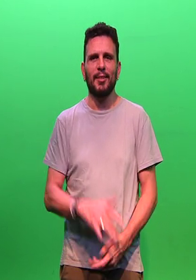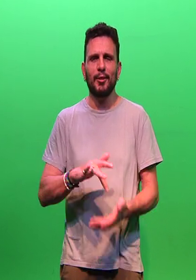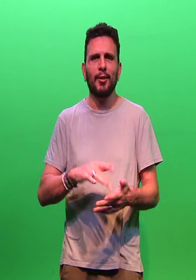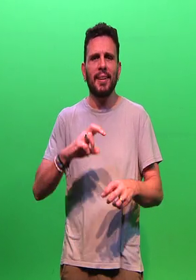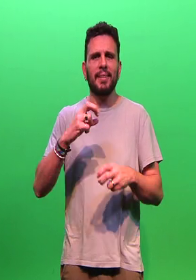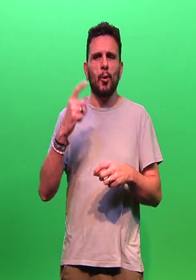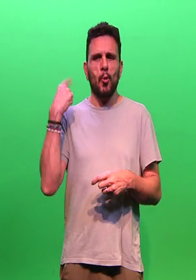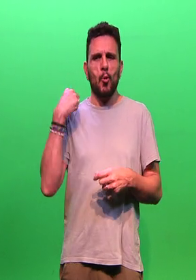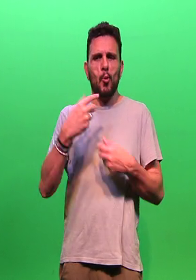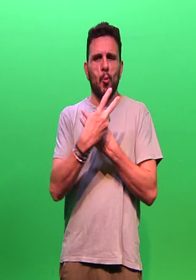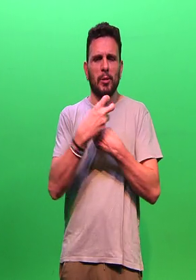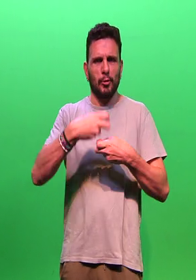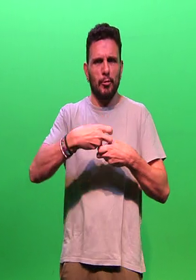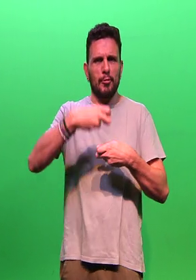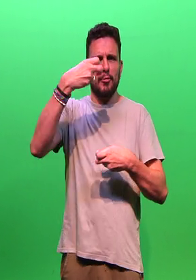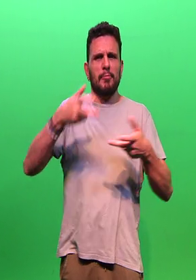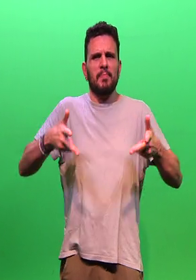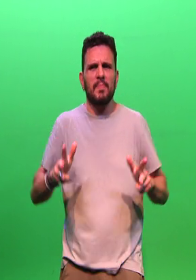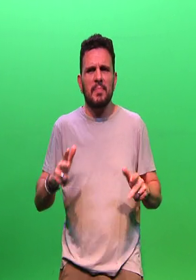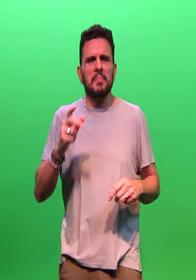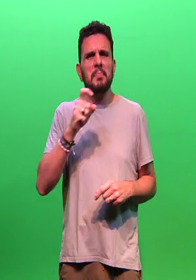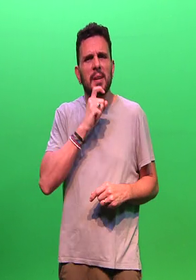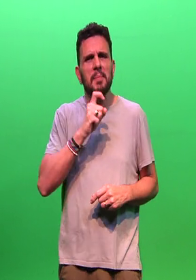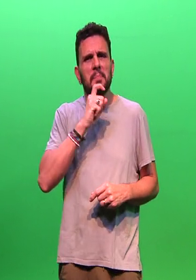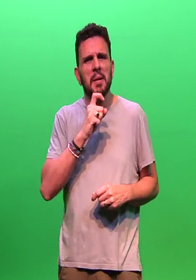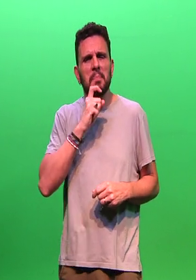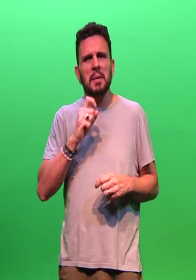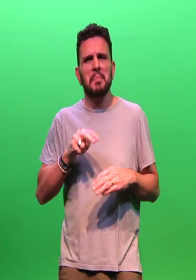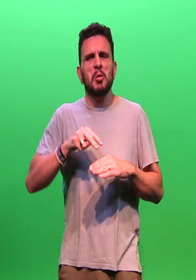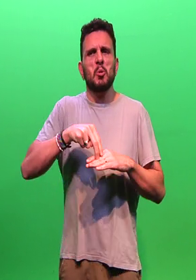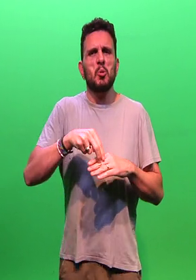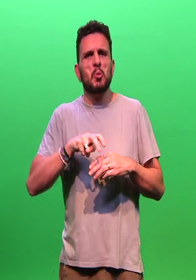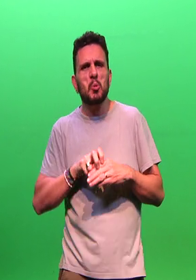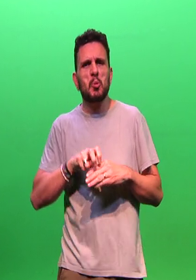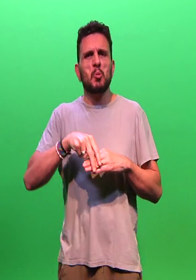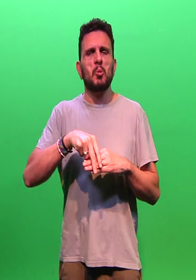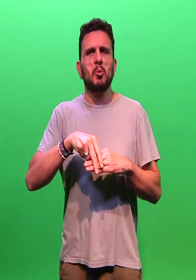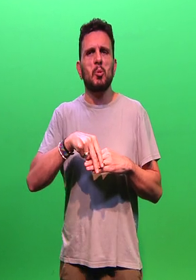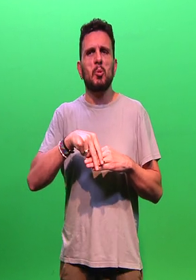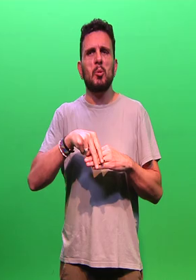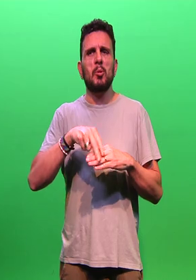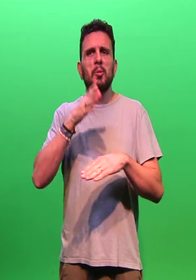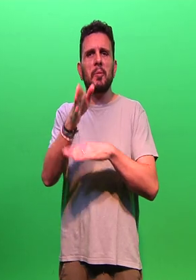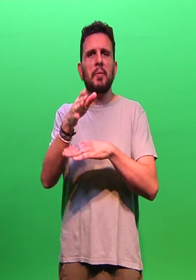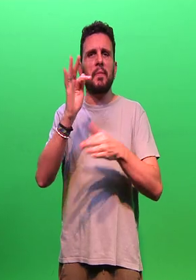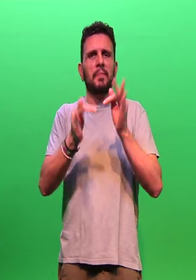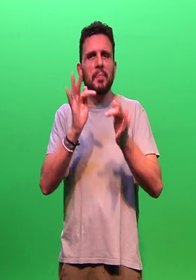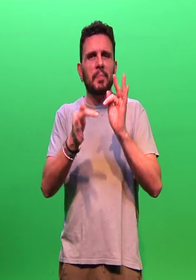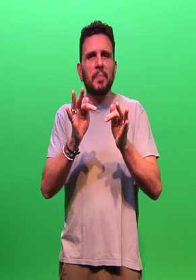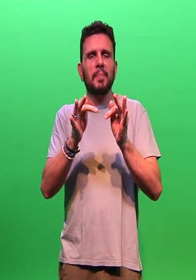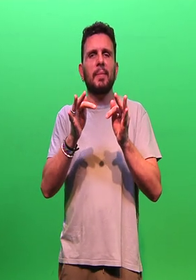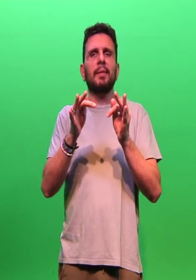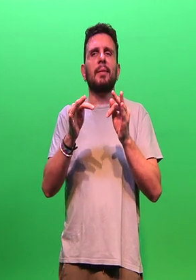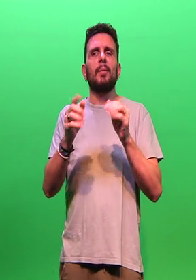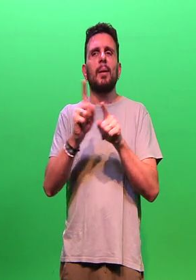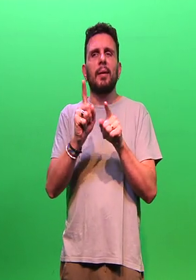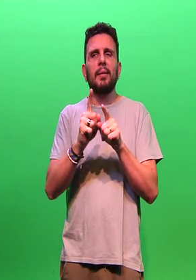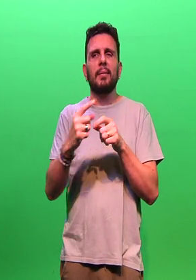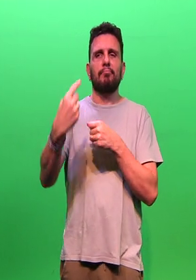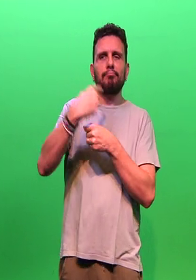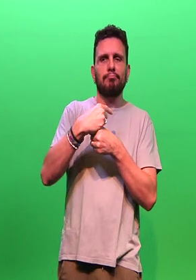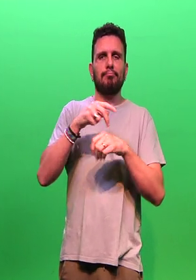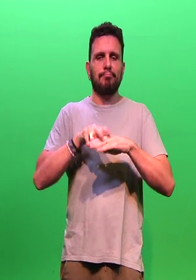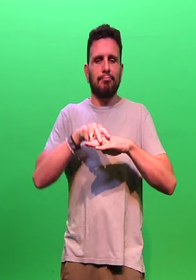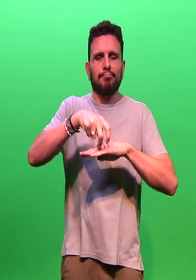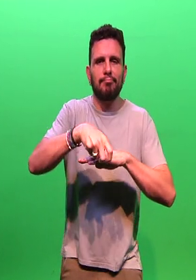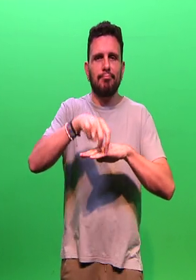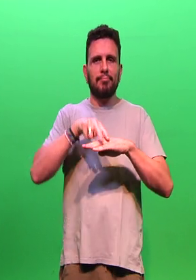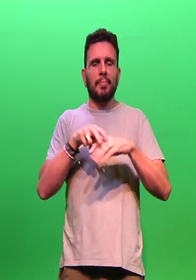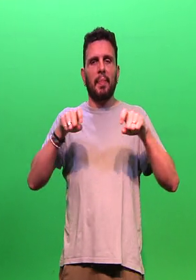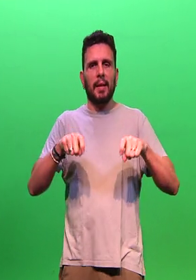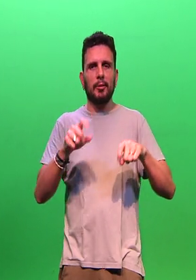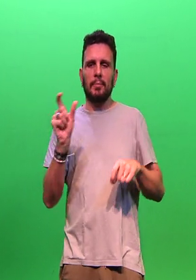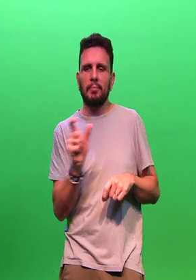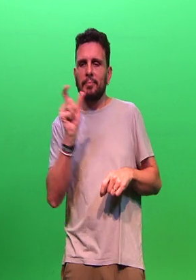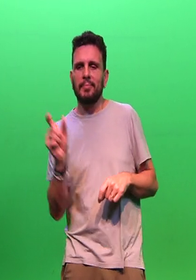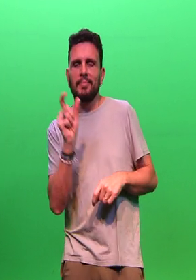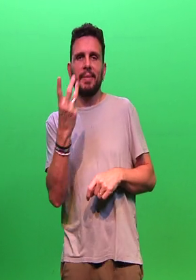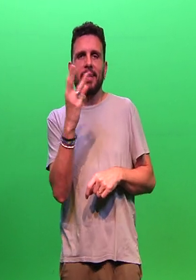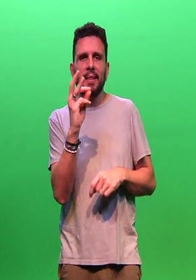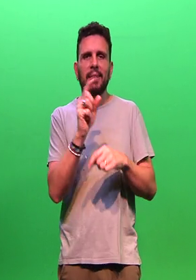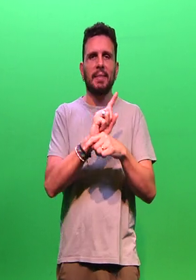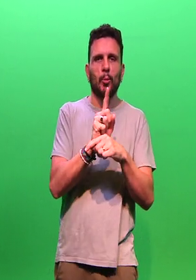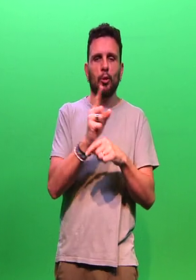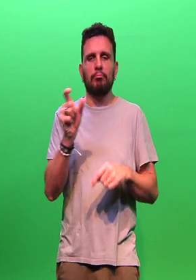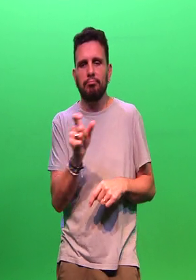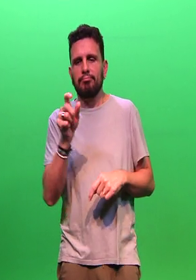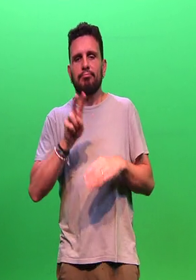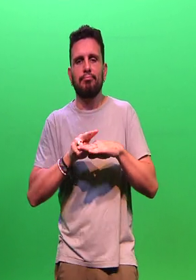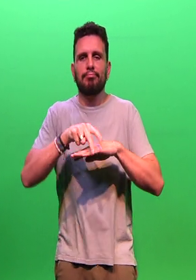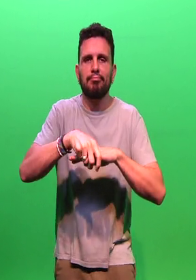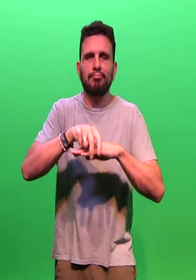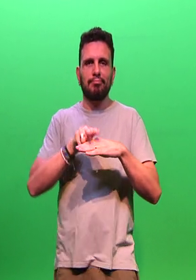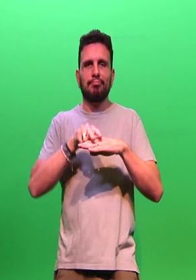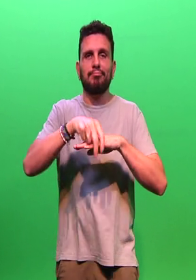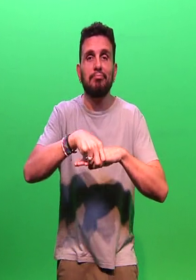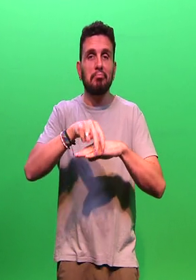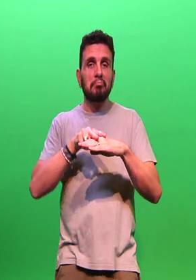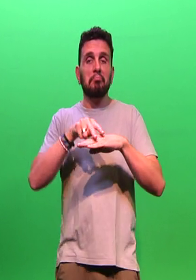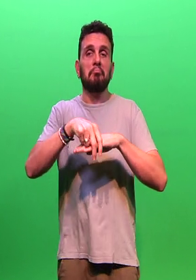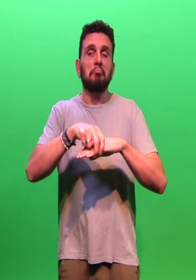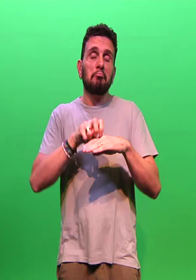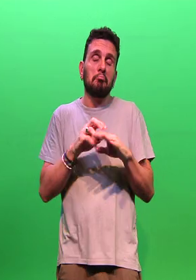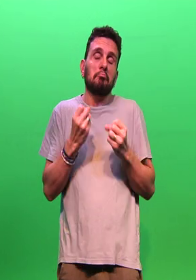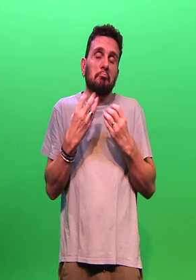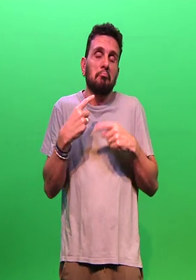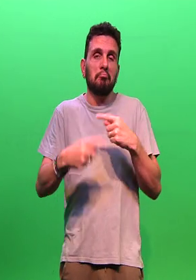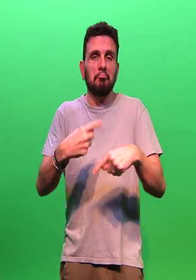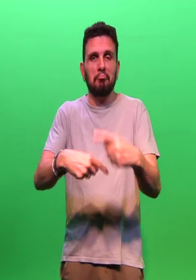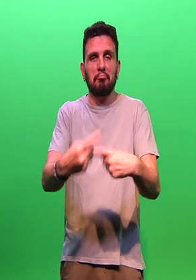Quan sec els ossos de la columna em fan mal i em costa aixecar-me, vaig anar a fisioteràpia i em van dir que havia de fer exercicis de seure i aixecar-me, havia de fer sèries de trenta segons i anar alternant els descansos, i em va bé, ho faig cada dia.